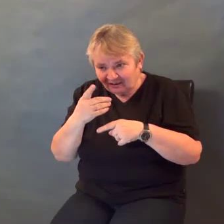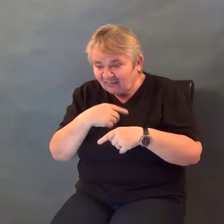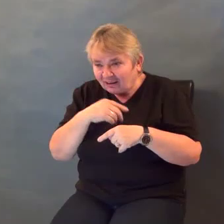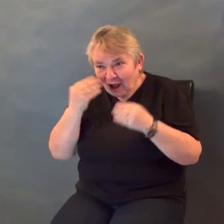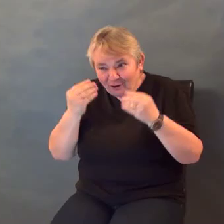Nie...